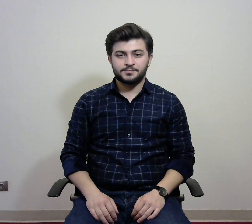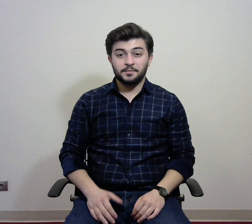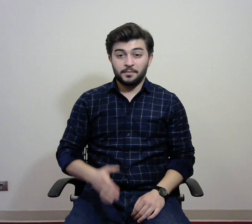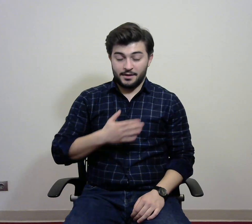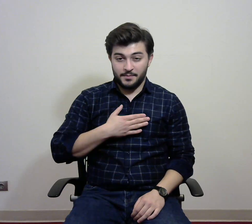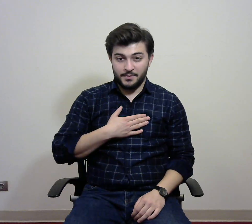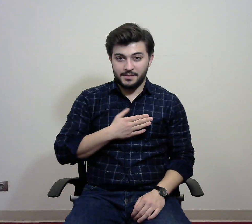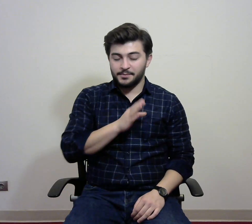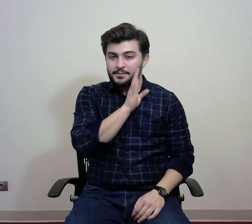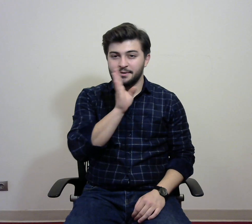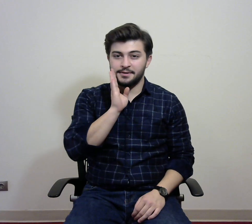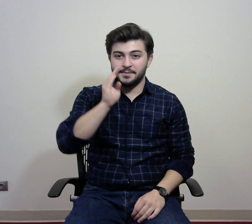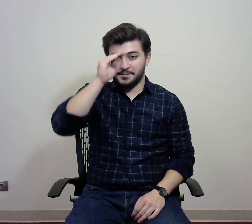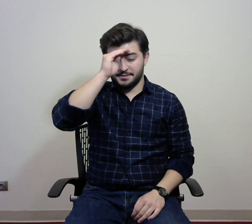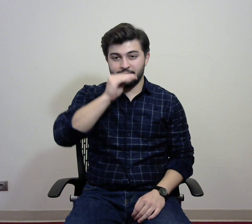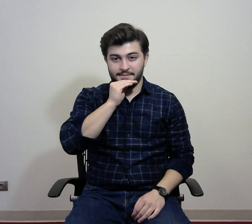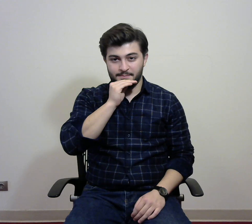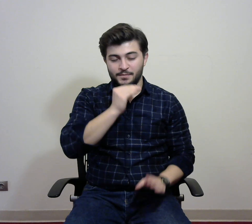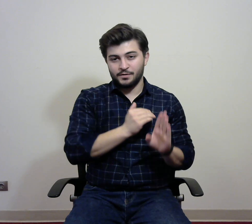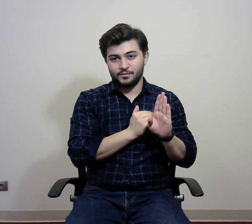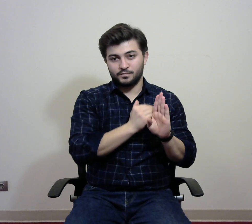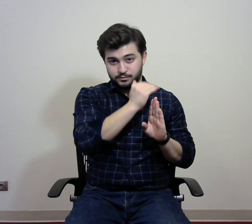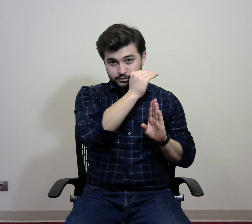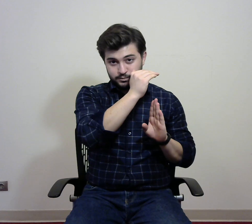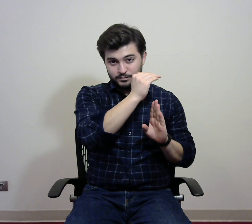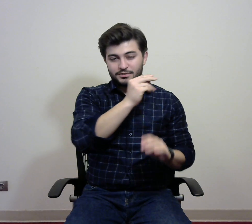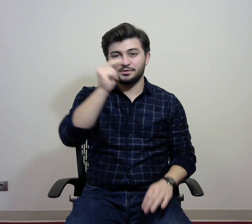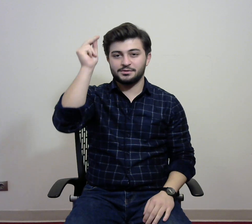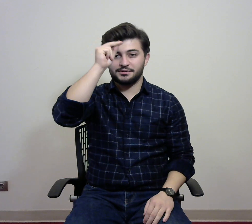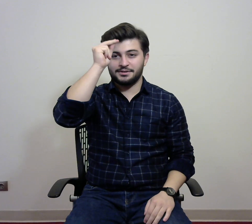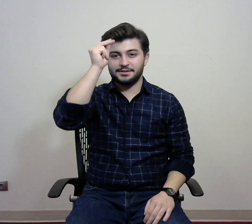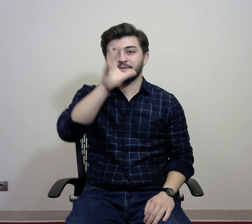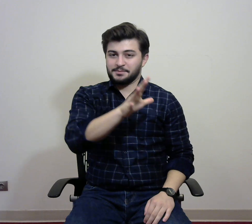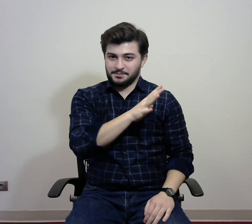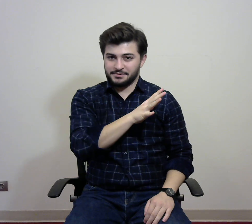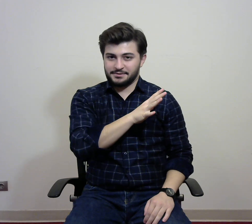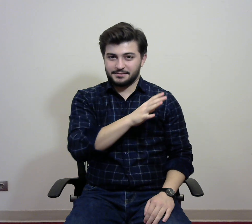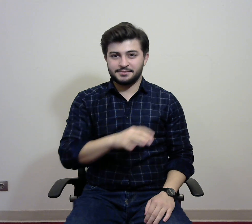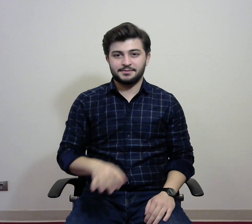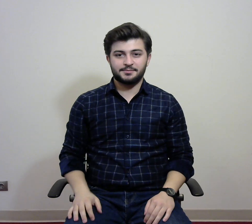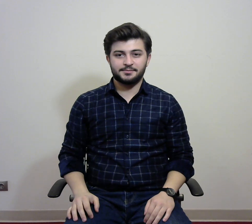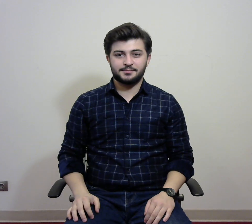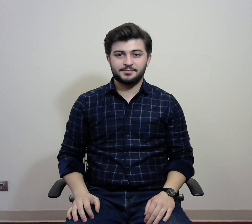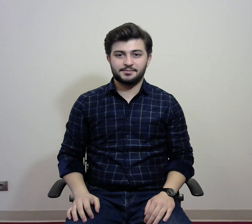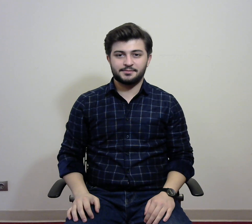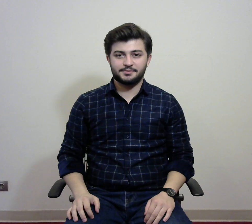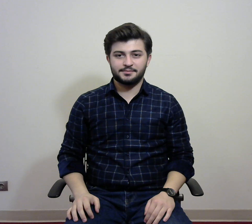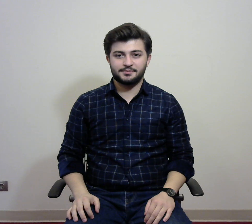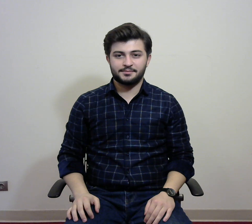Mənim valideynlərim ali təhsillidir